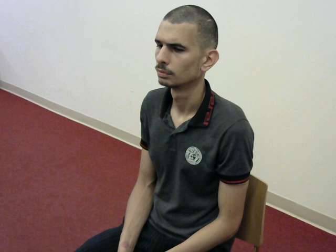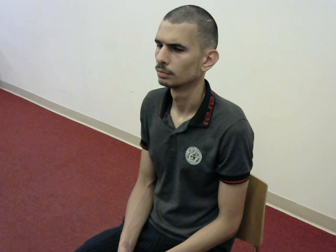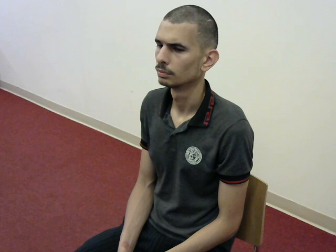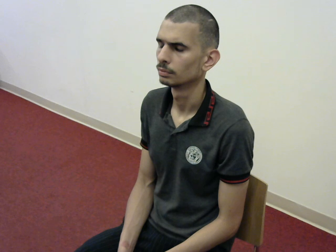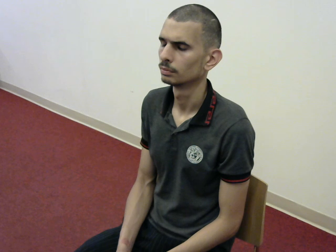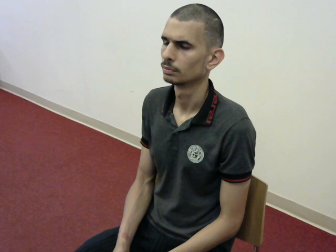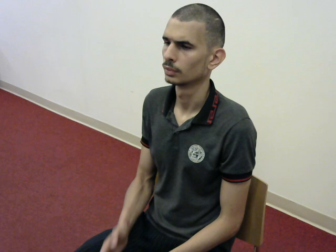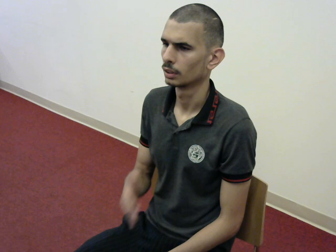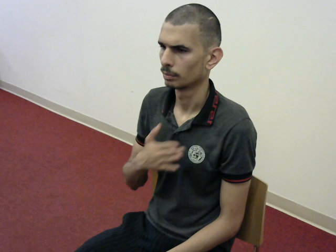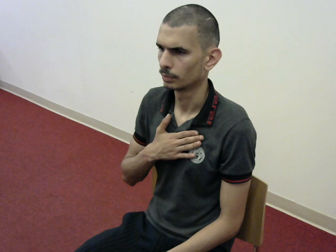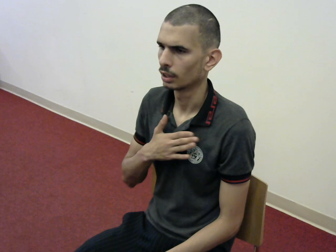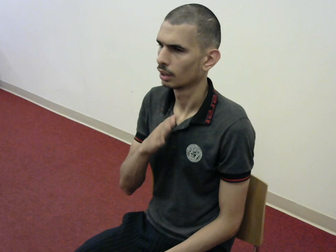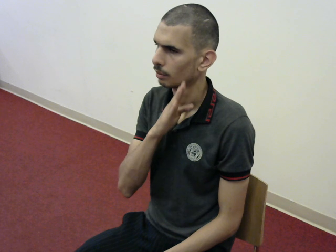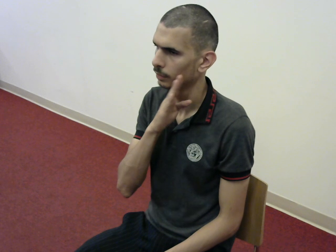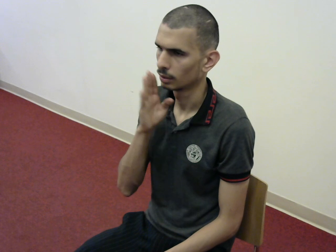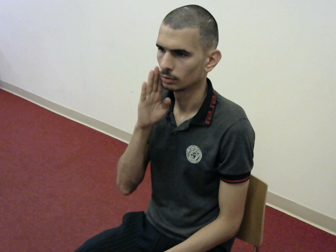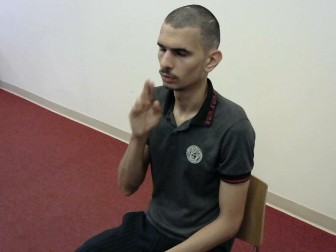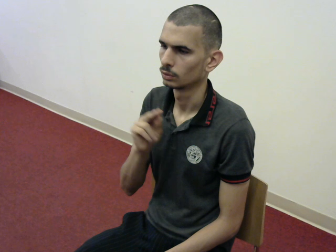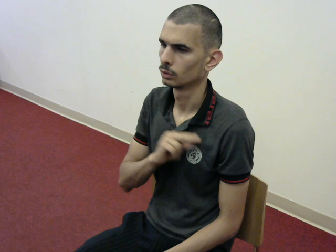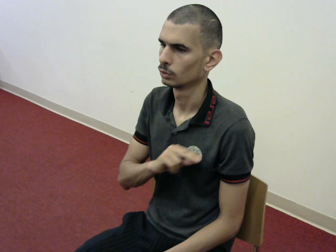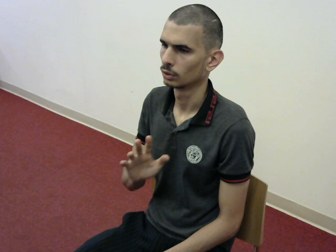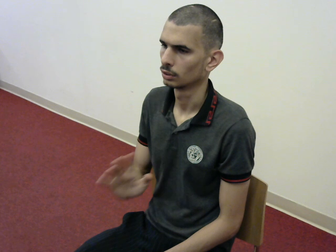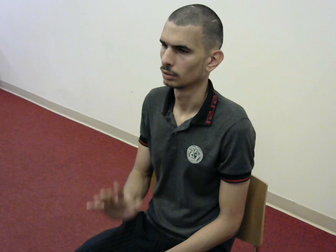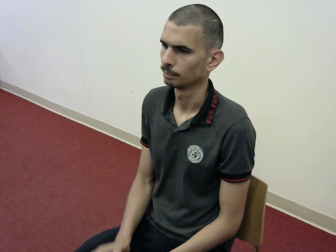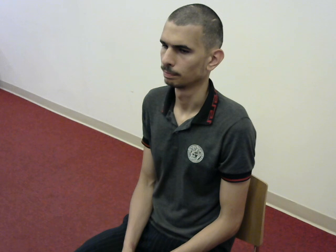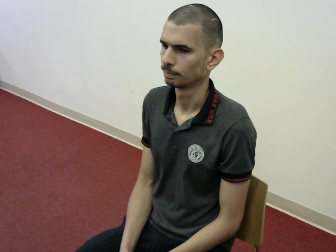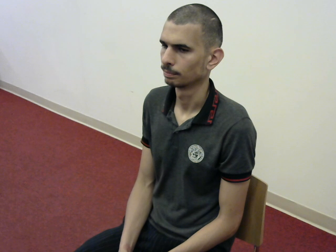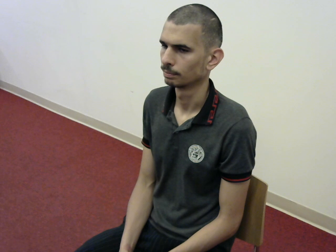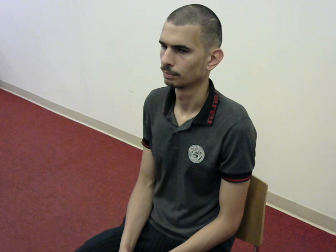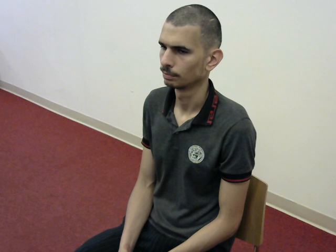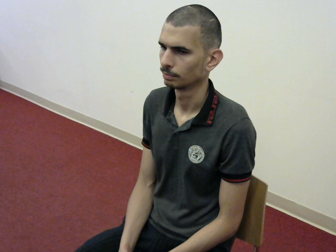Mənim anam işsizdir